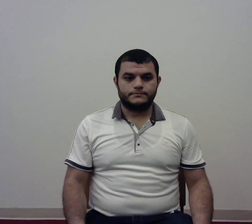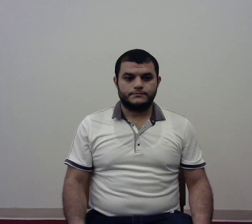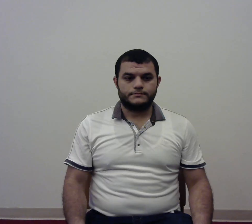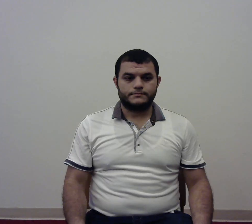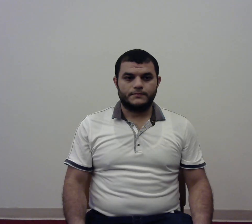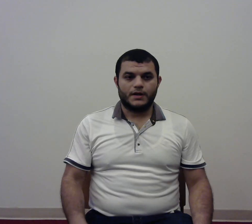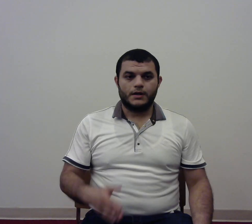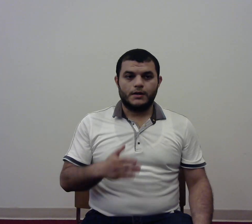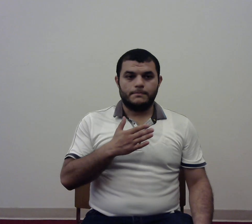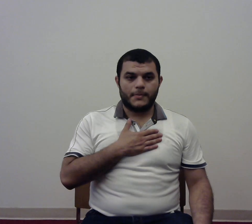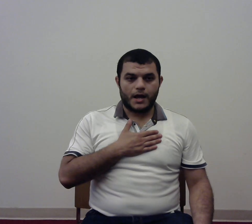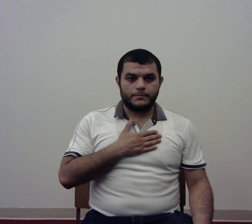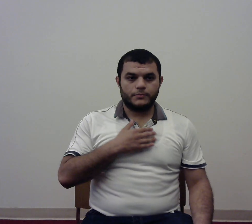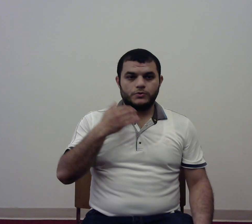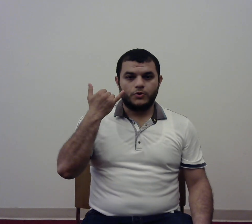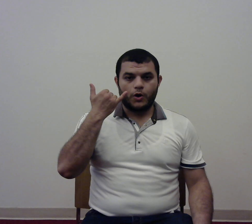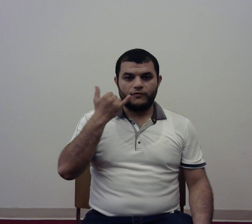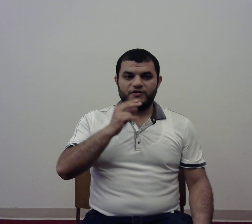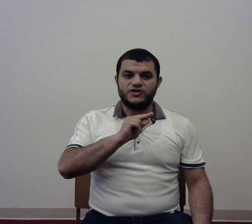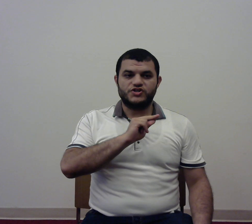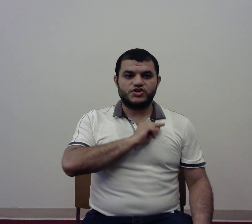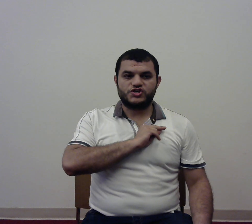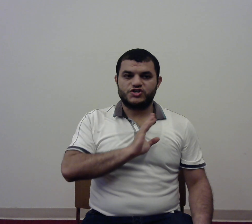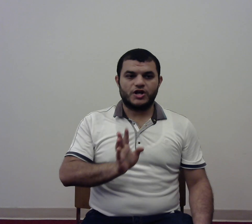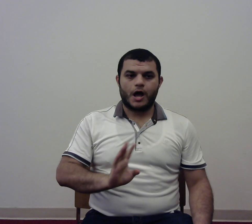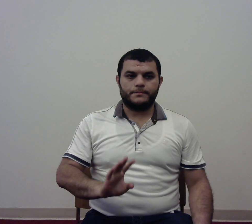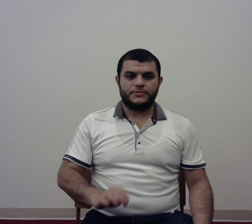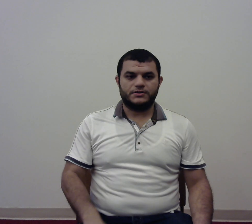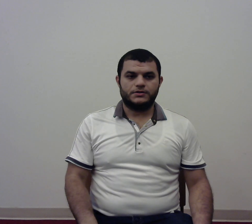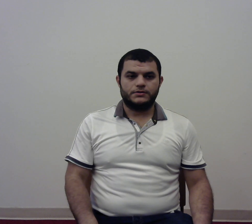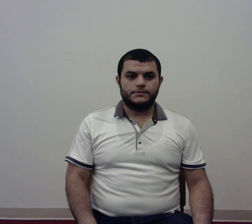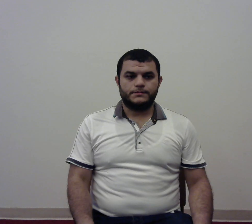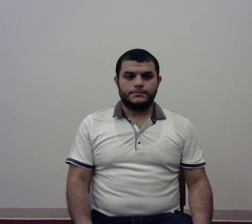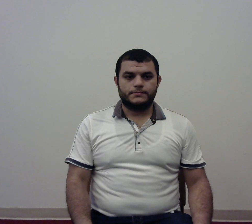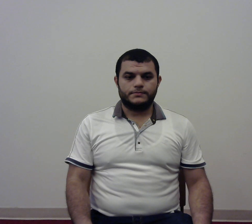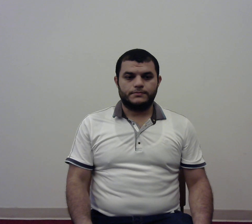Mənim telefonum özümdə deyil